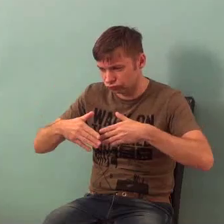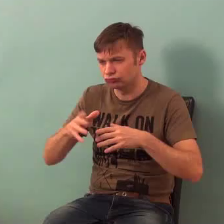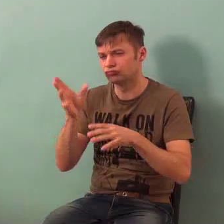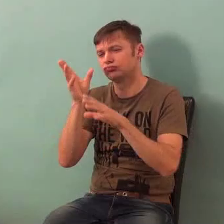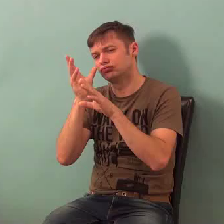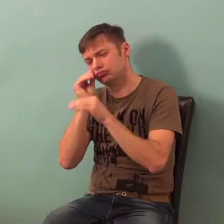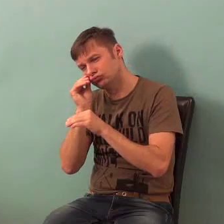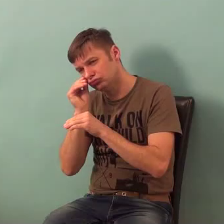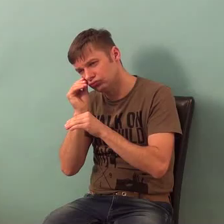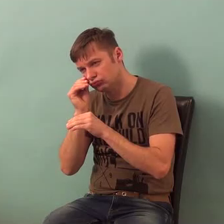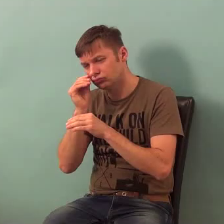Zasypiają.